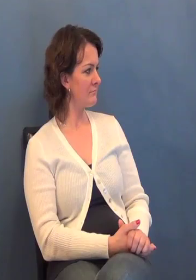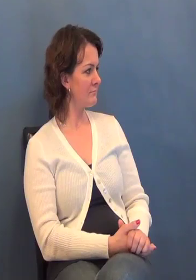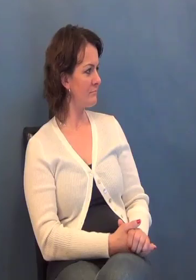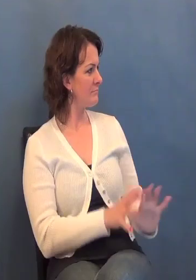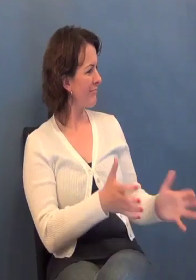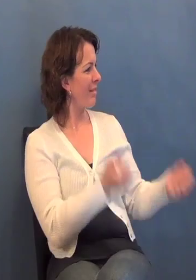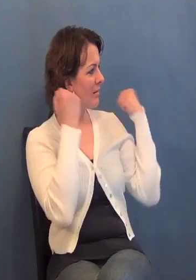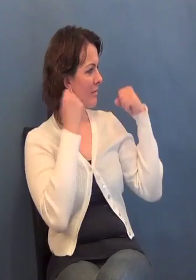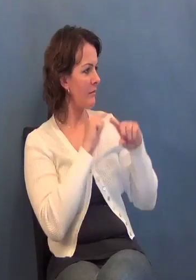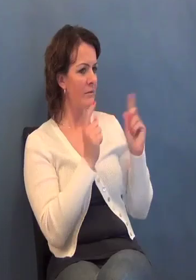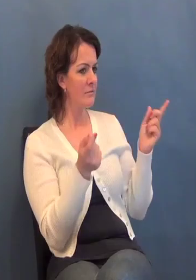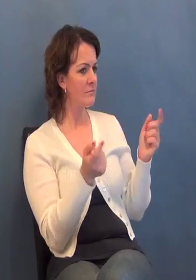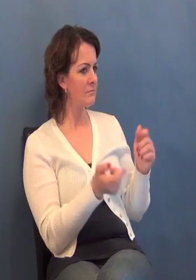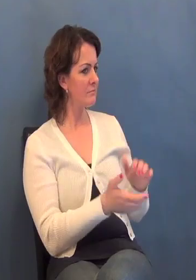Nie wolno wyrwać.